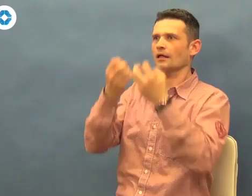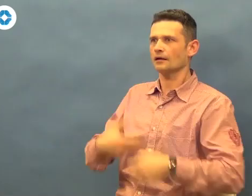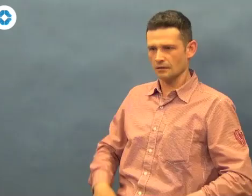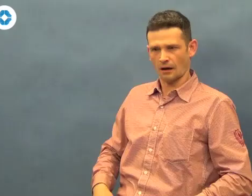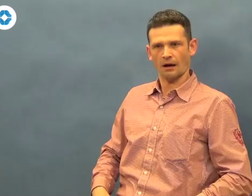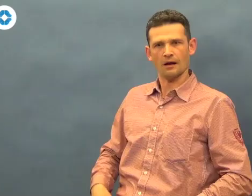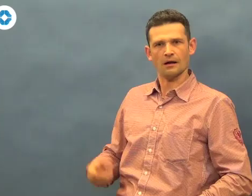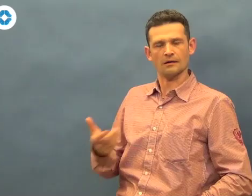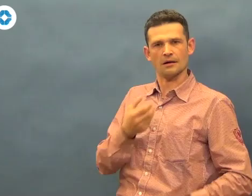Chłopcy jedli gruszki.